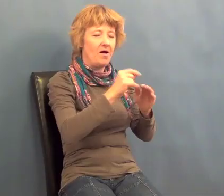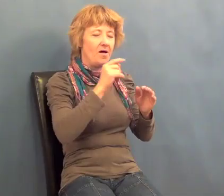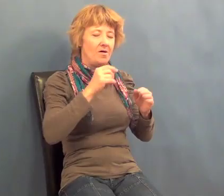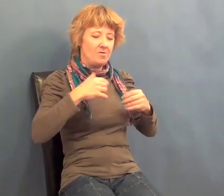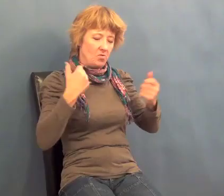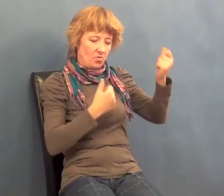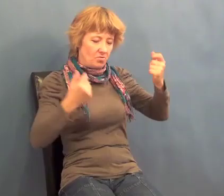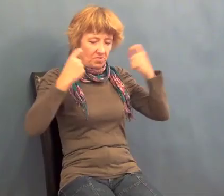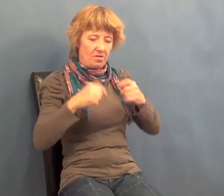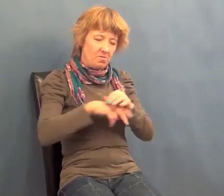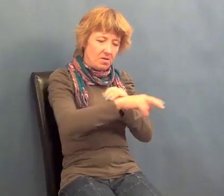Tata ubrał plecak i wyszedł.